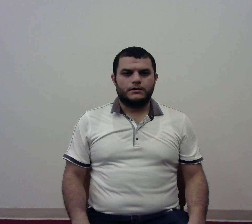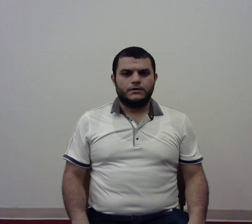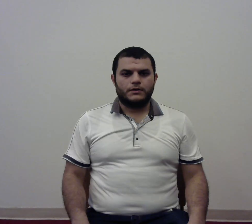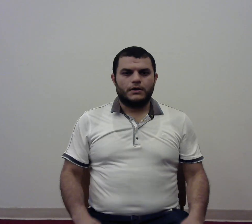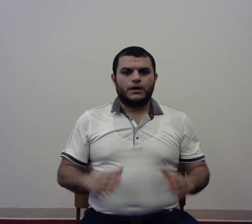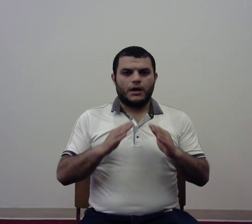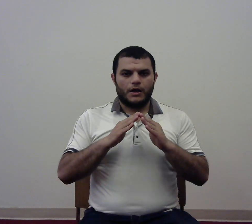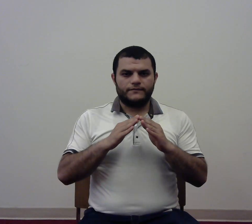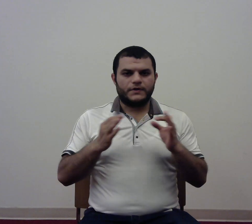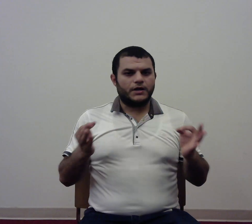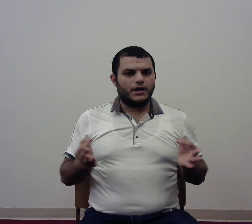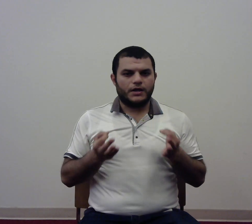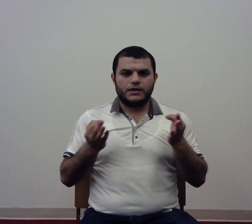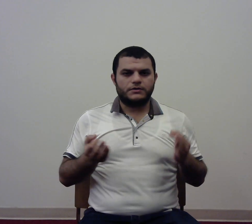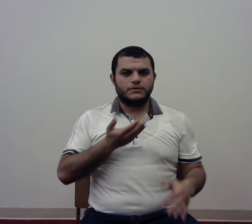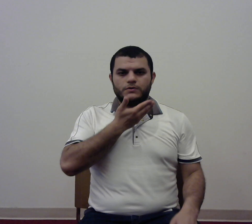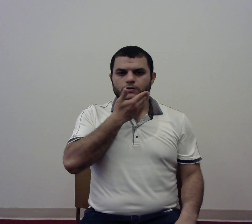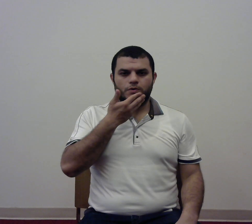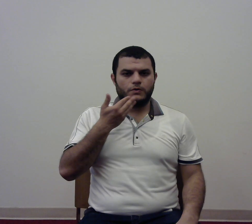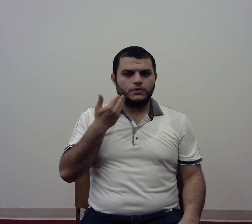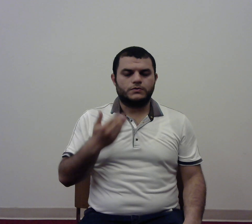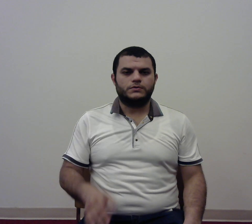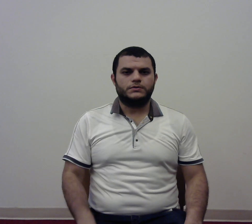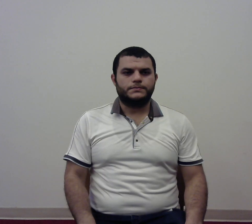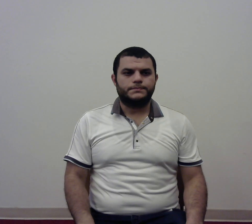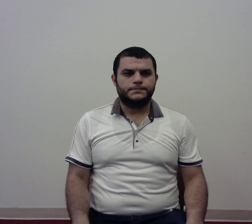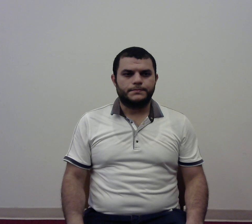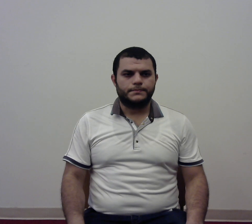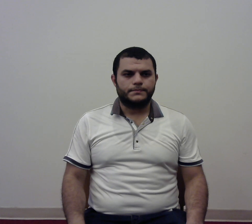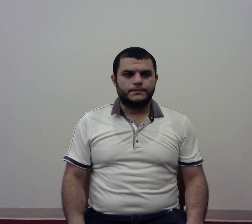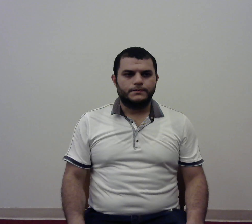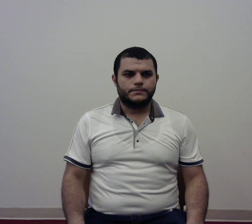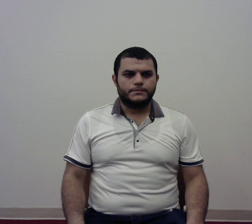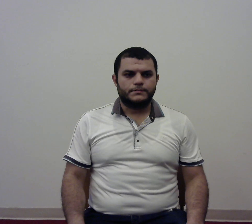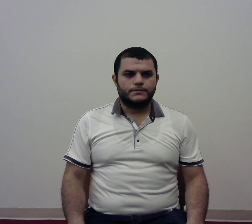Evdə heç kəs yoxdur